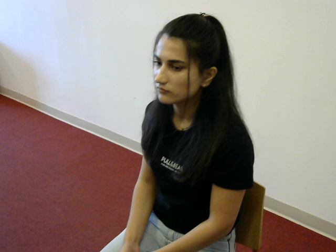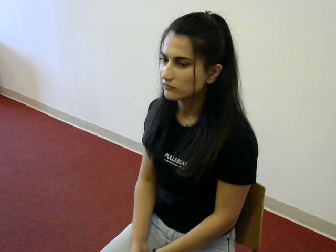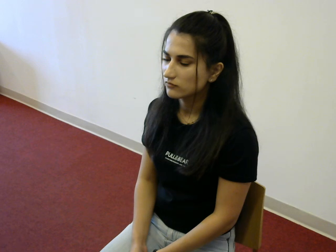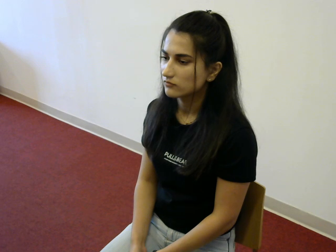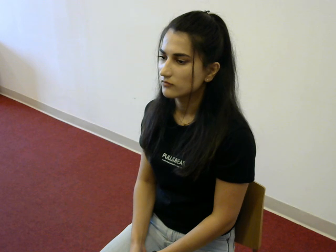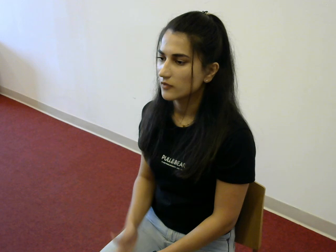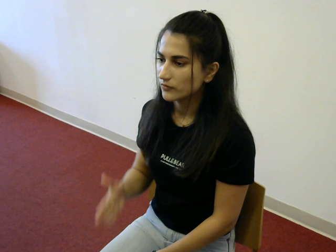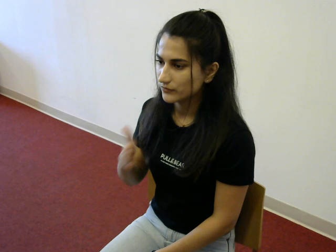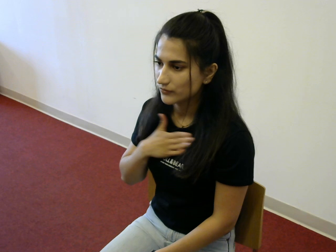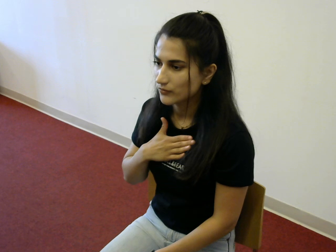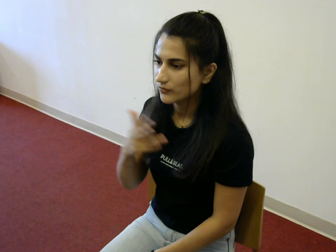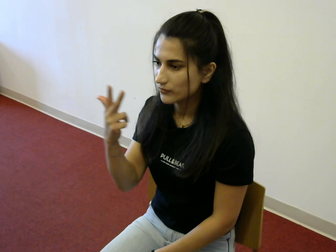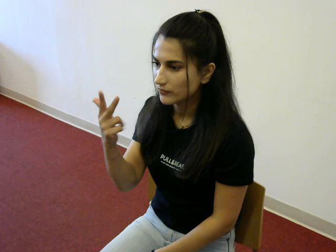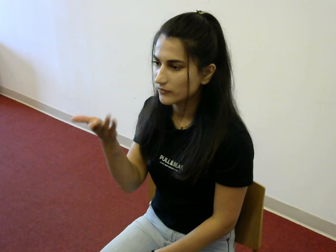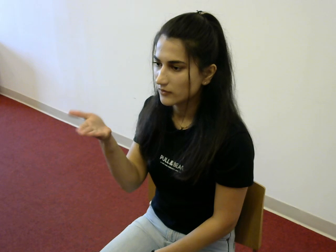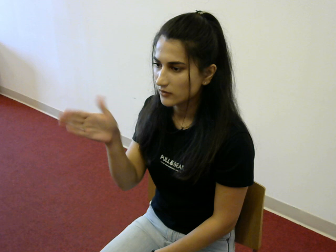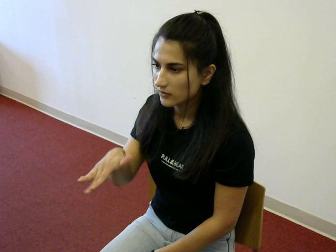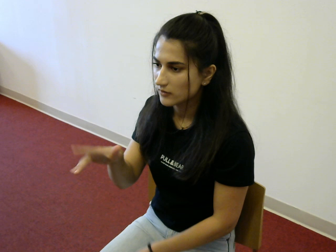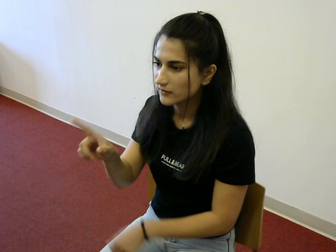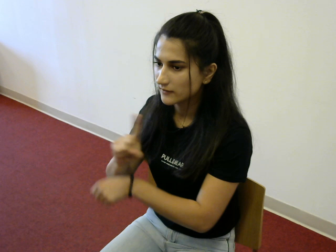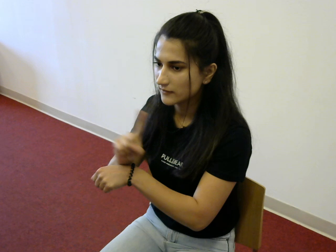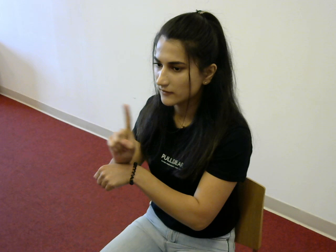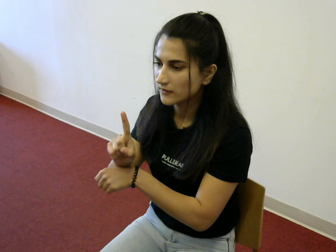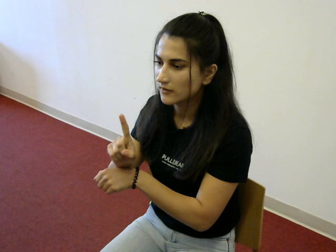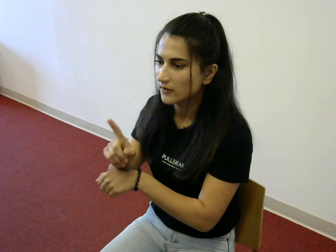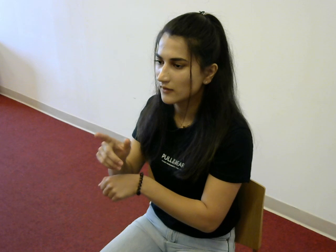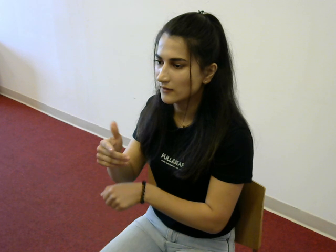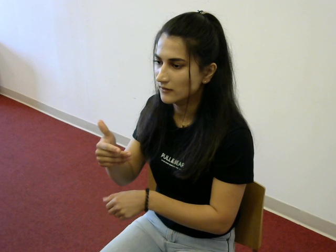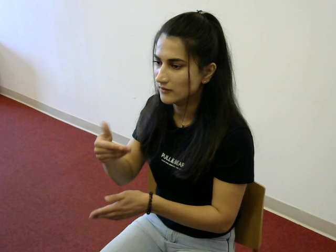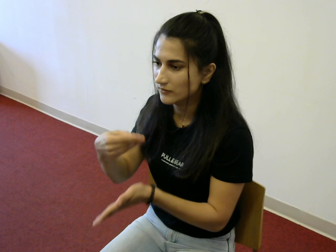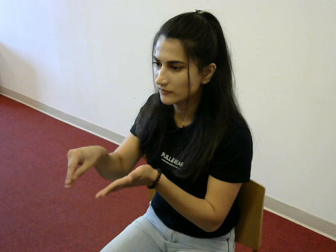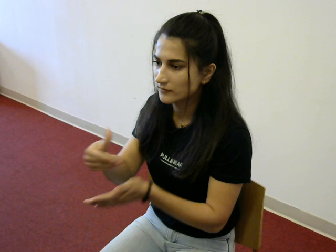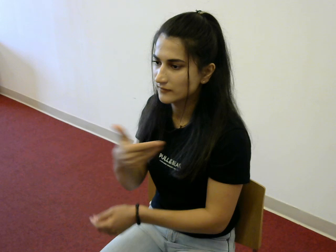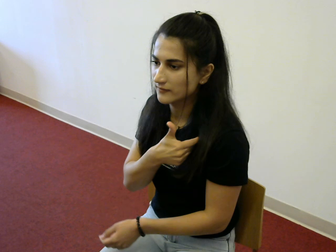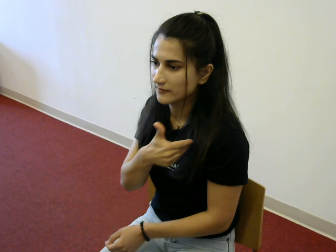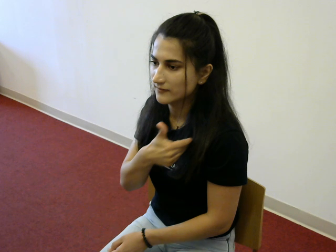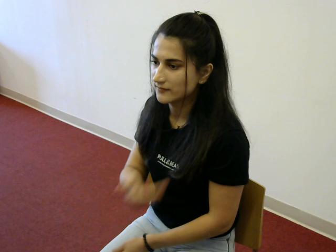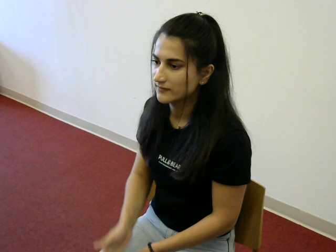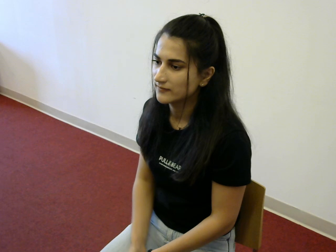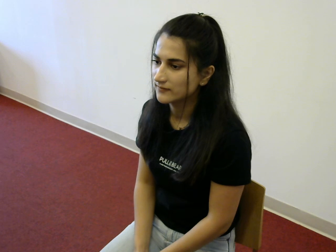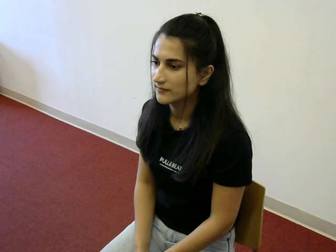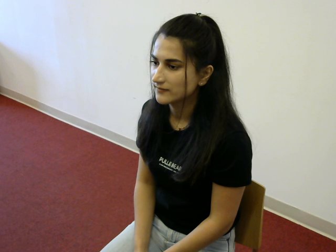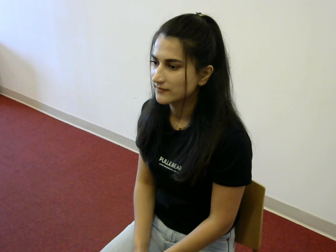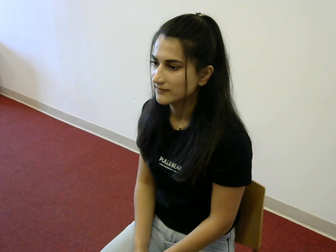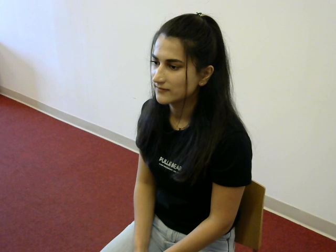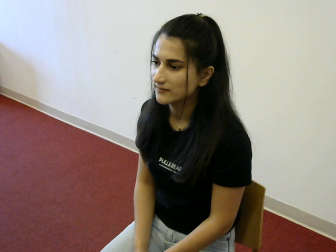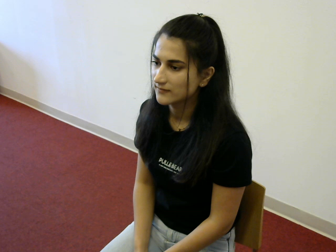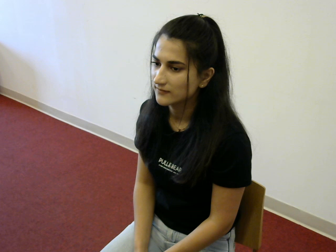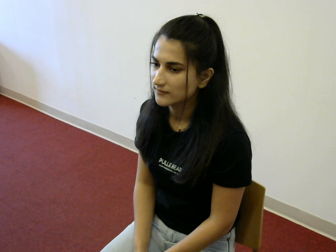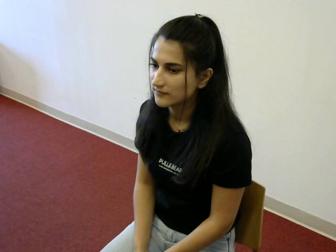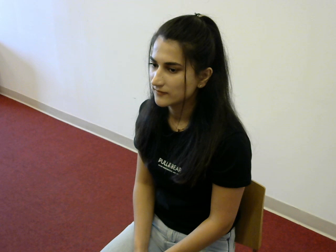Mən 3 ədəd qələm almaq istərdim